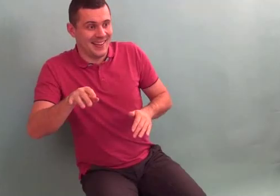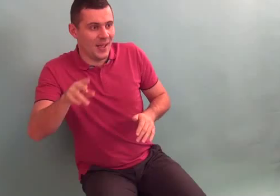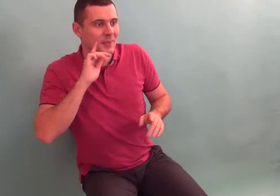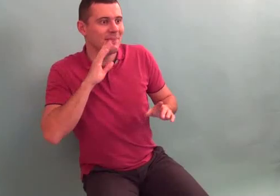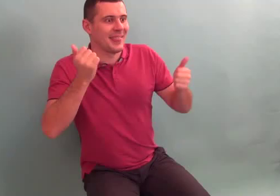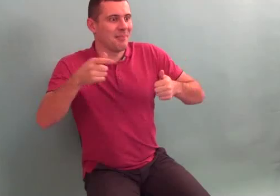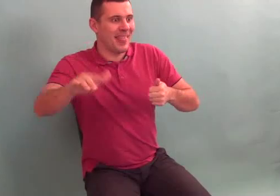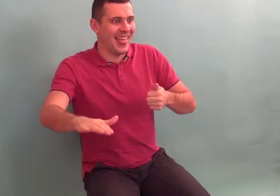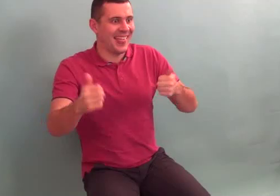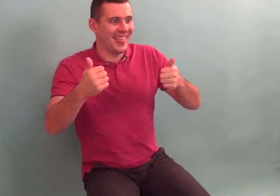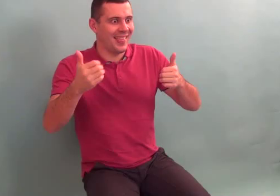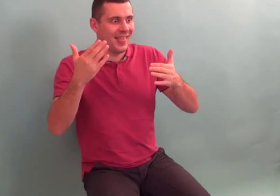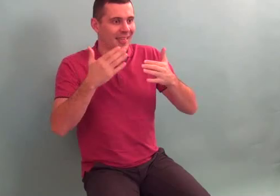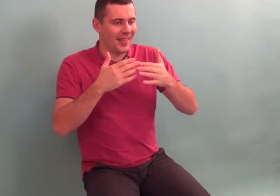Mały chłopiec prawdopodobnie już czeka na niego.